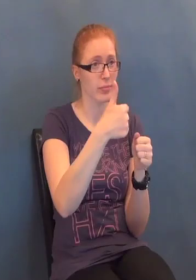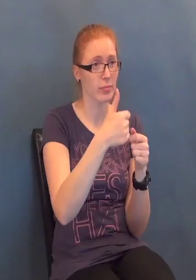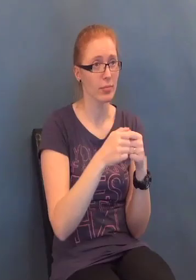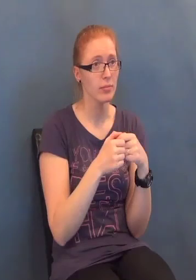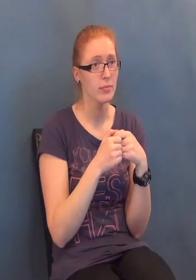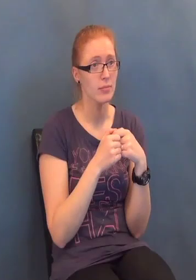Dwudziesty pierwszy?